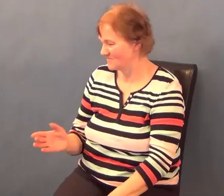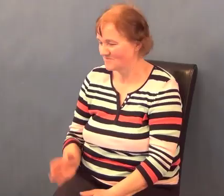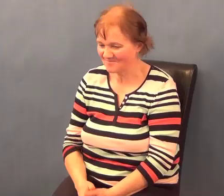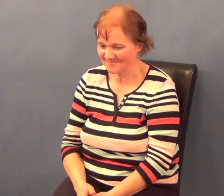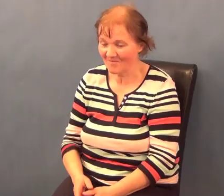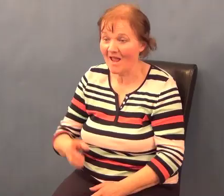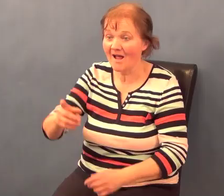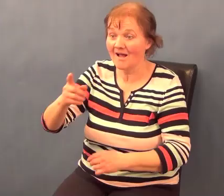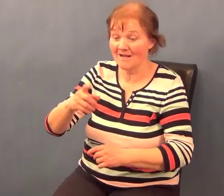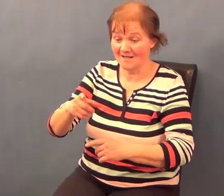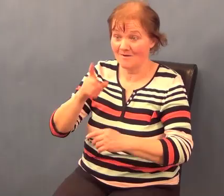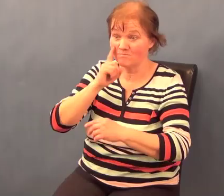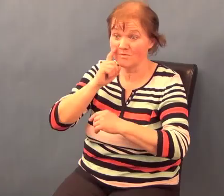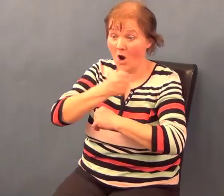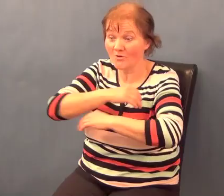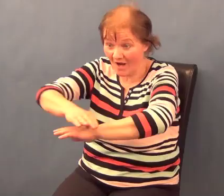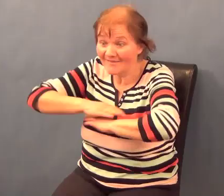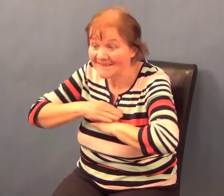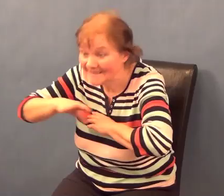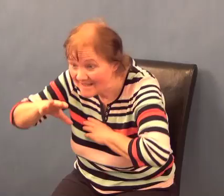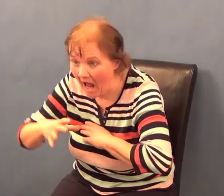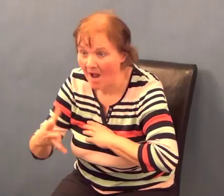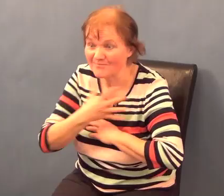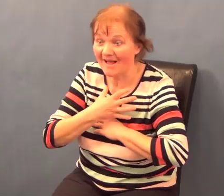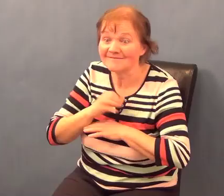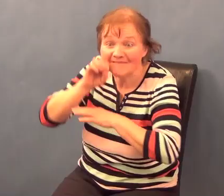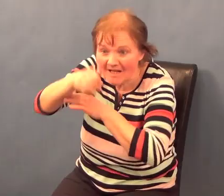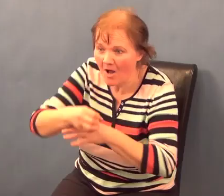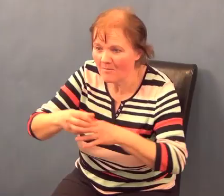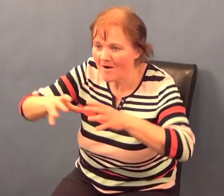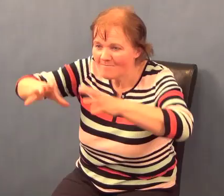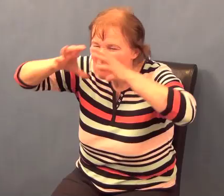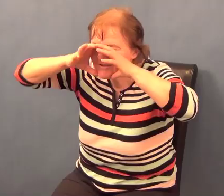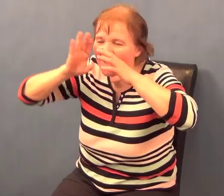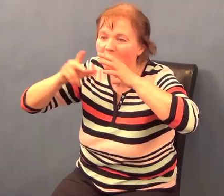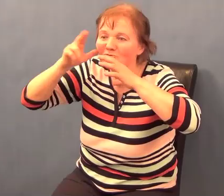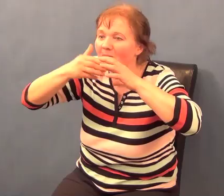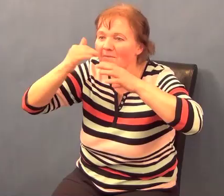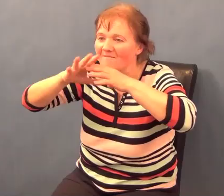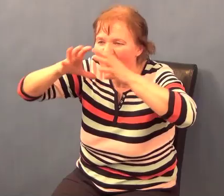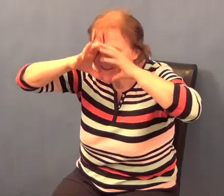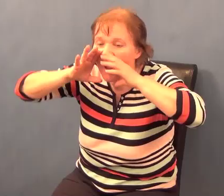Chłopak wygląda przez okno, pies również, ale z pyskiem w słoiku. Wcześniej go tam wsadził.